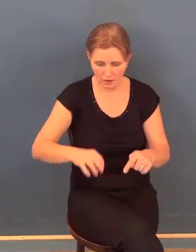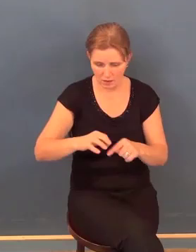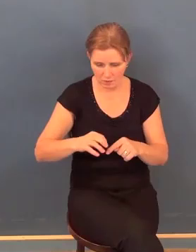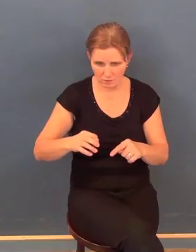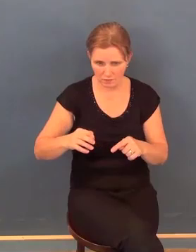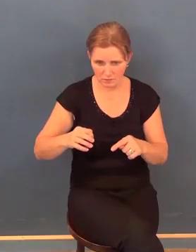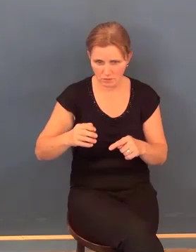Akurat...